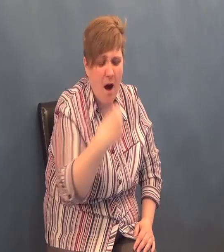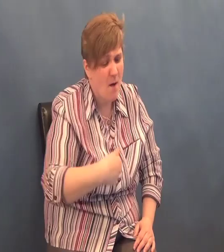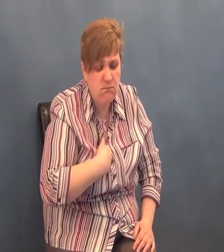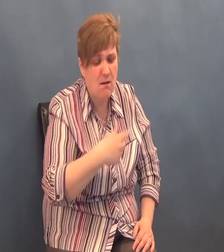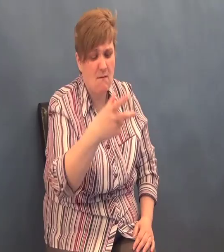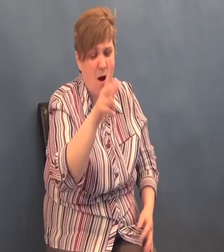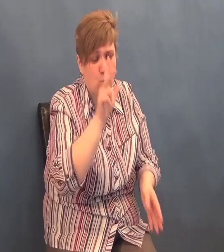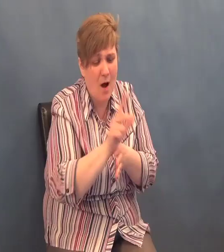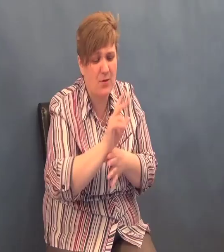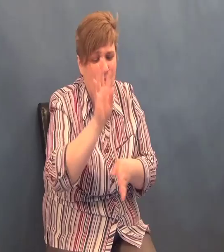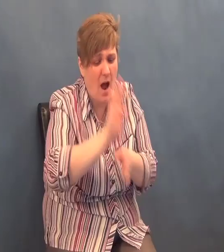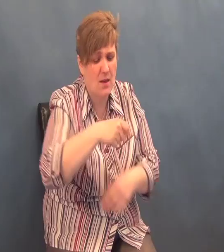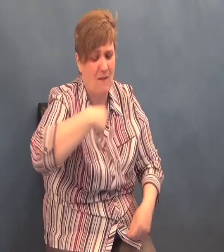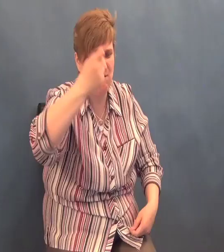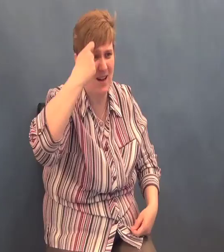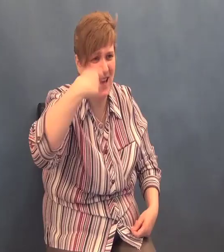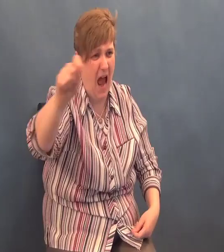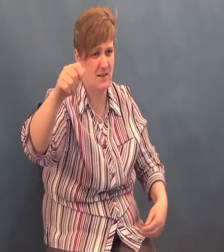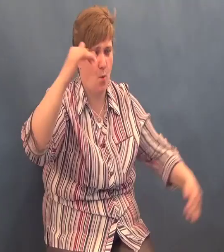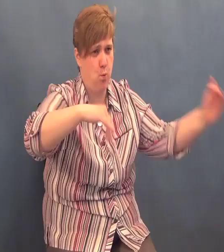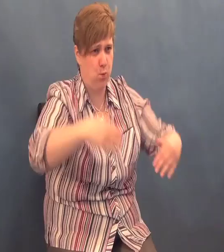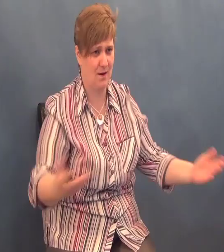Trzynastego i czternastego wyjeżdżam w góry.